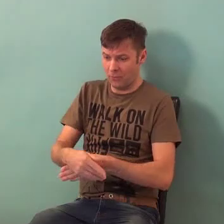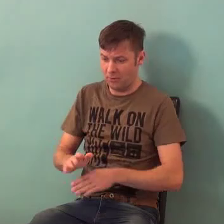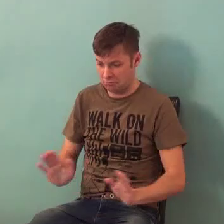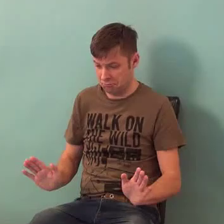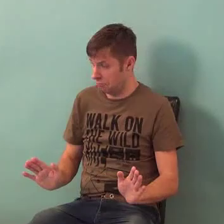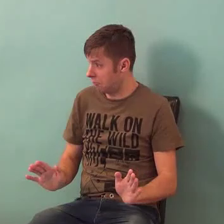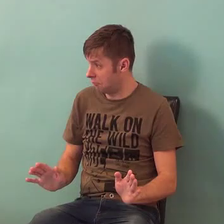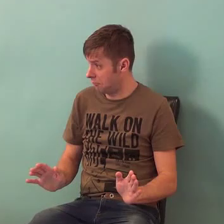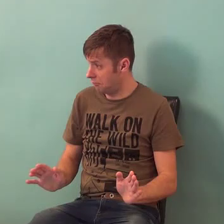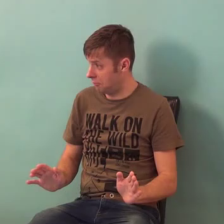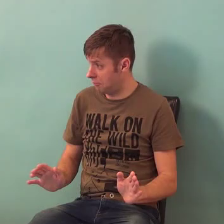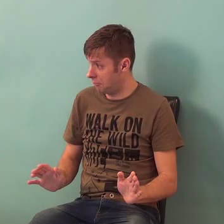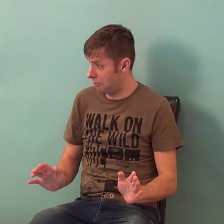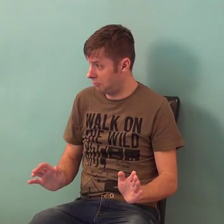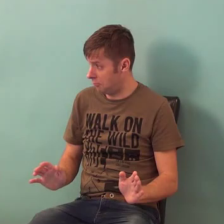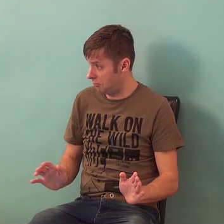Koniec?